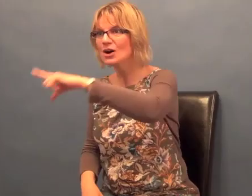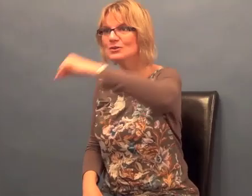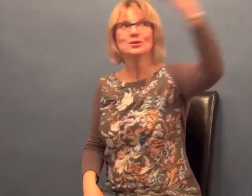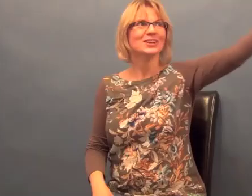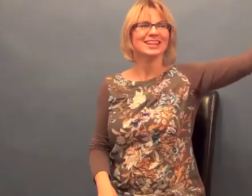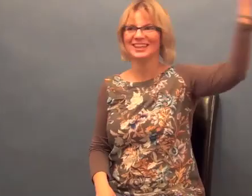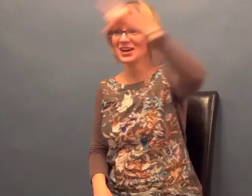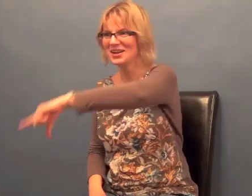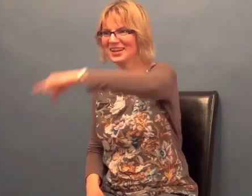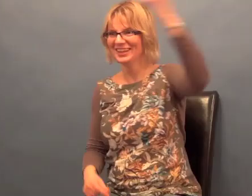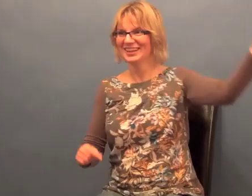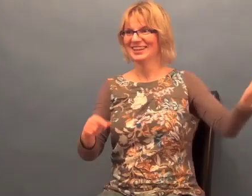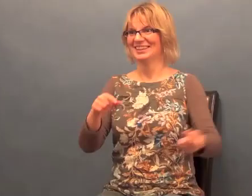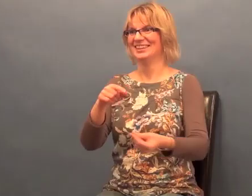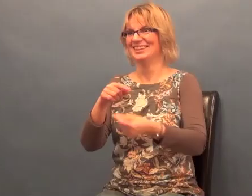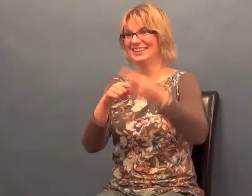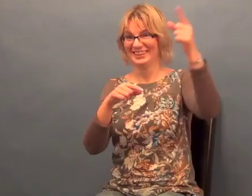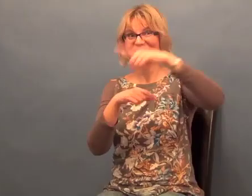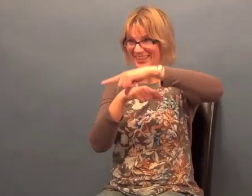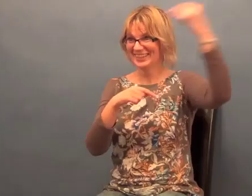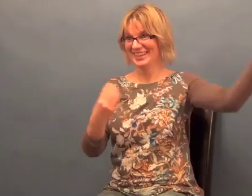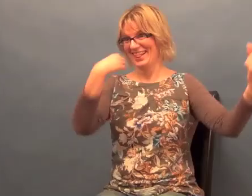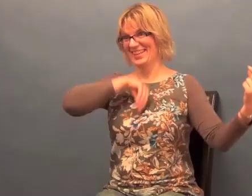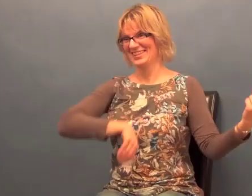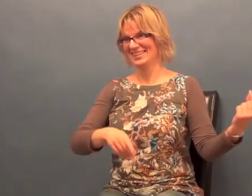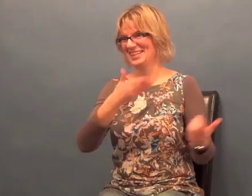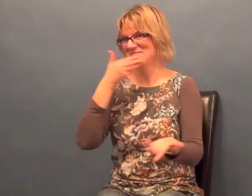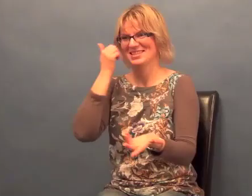I je zabierała do zegara, i tam jadła.